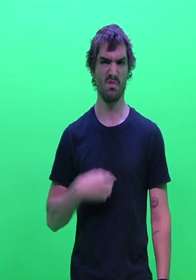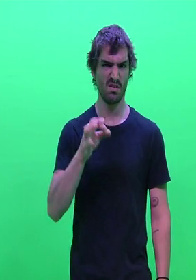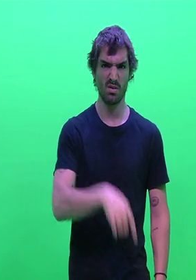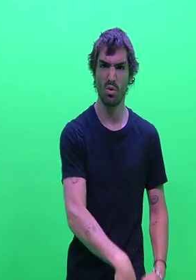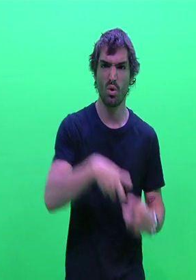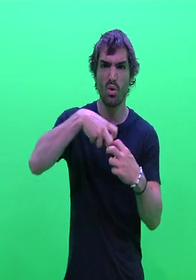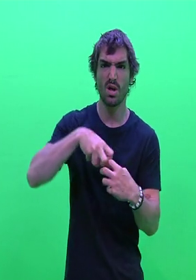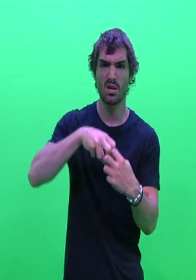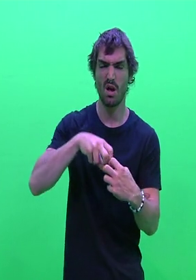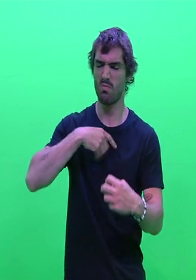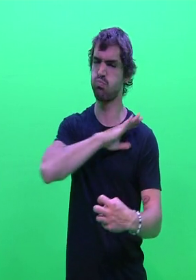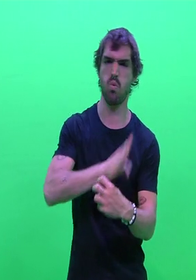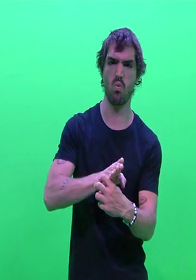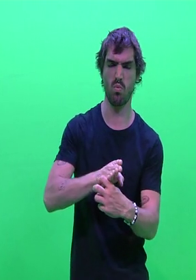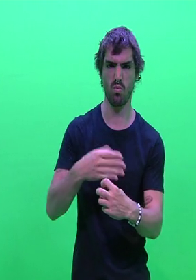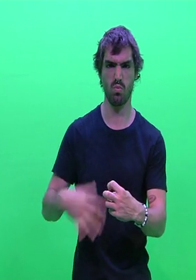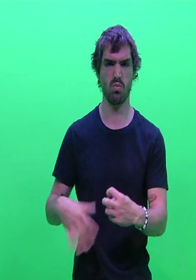Sí, em vaig donar un cop al genoll.